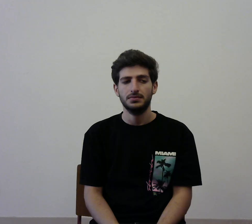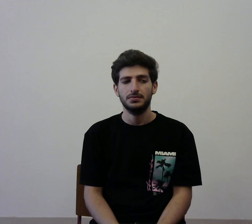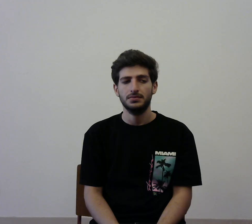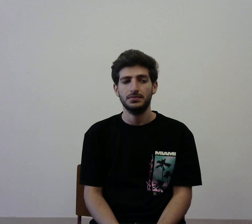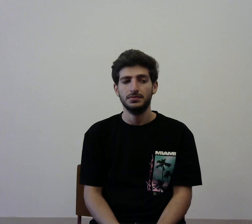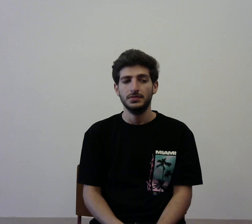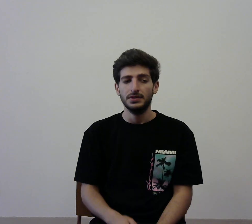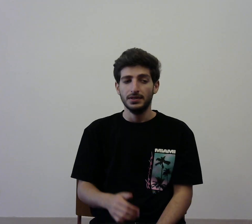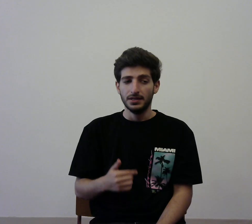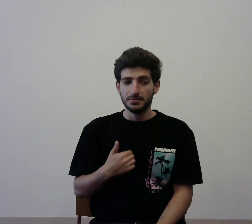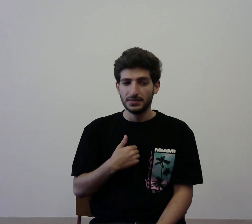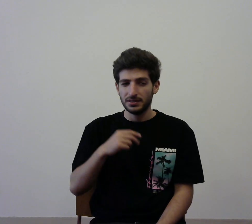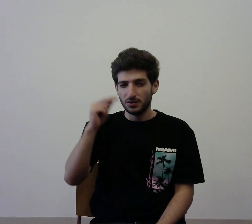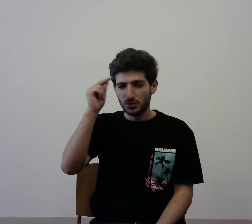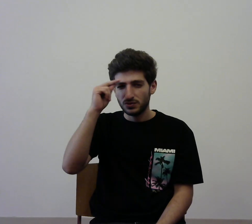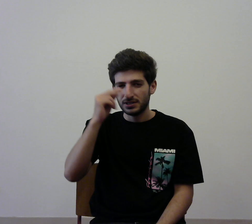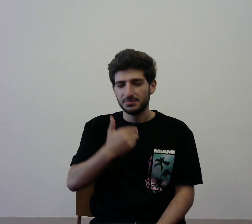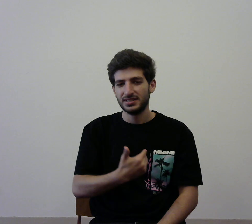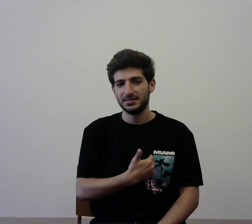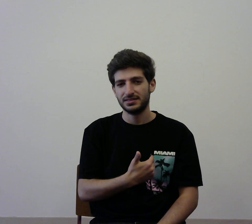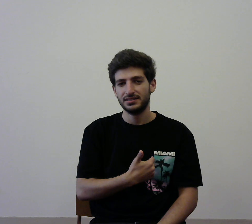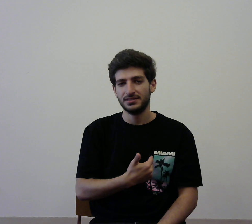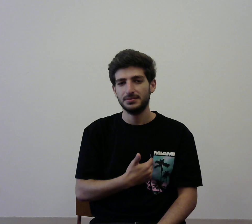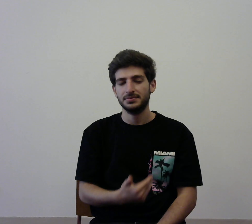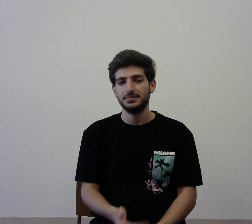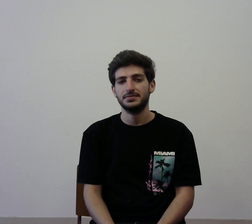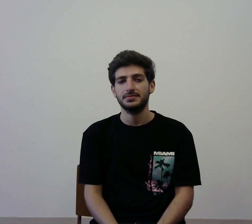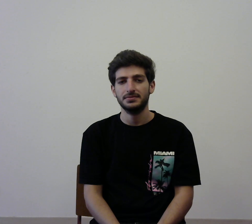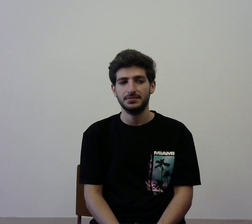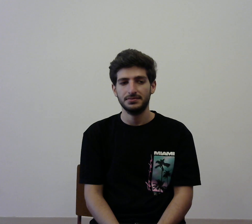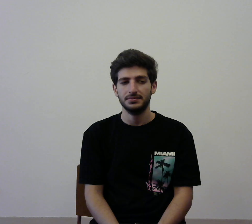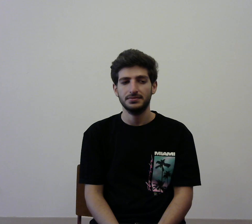Mən öyrənmək istəyirəm